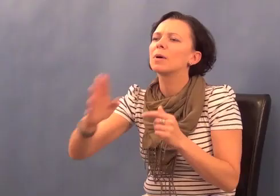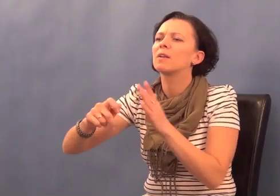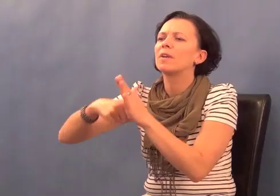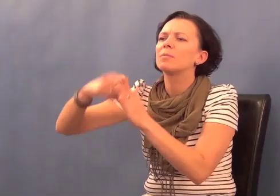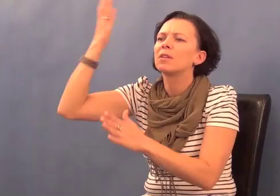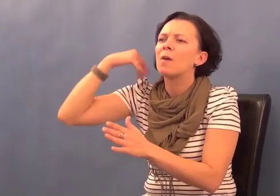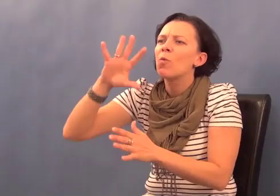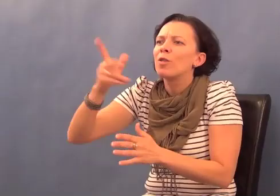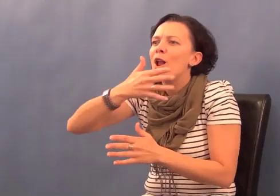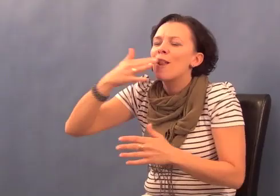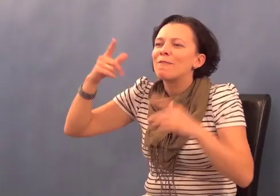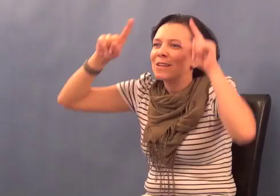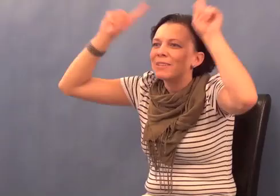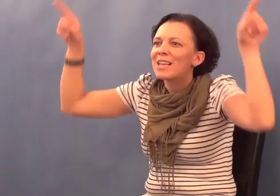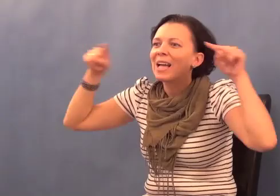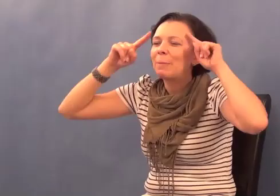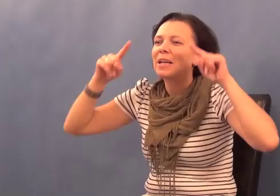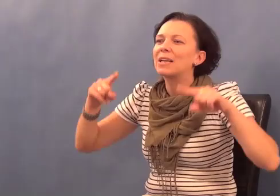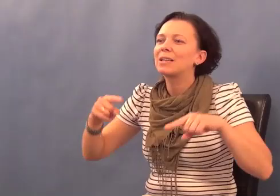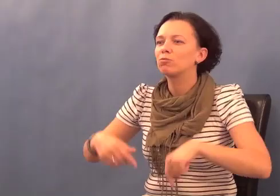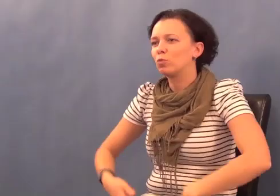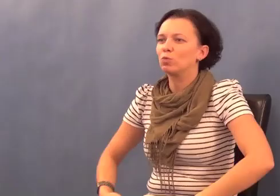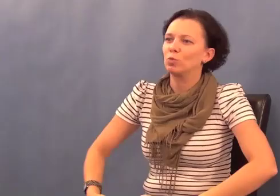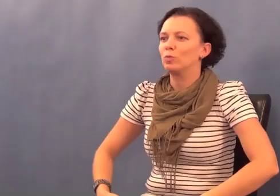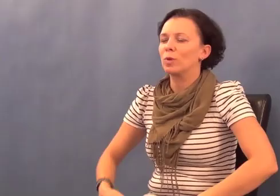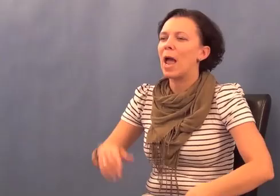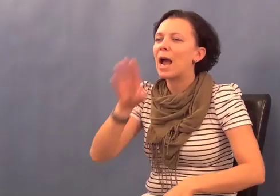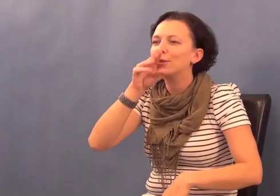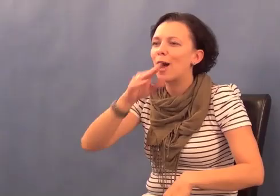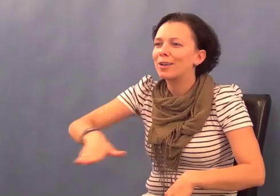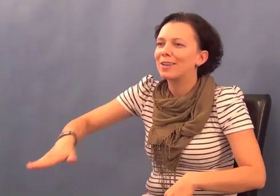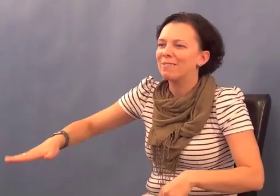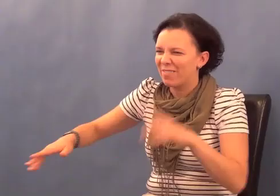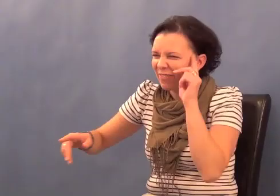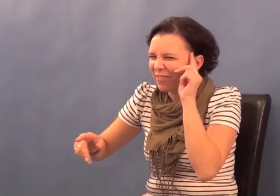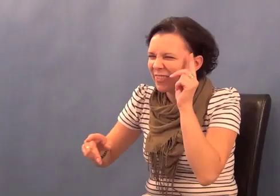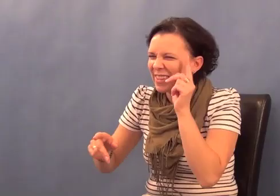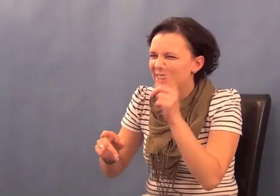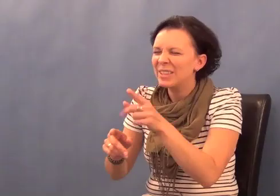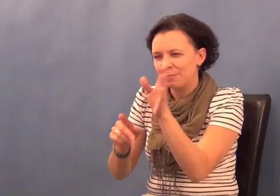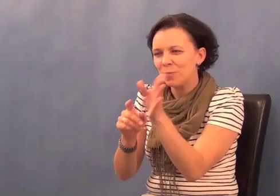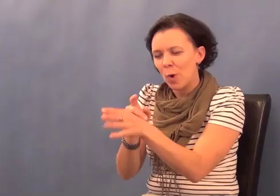Dawny, amerykański film, ładny, kolorowy, Myszka Miki, Kaczor Donald, małe kaczki... wiesz, wiesz?